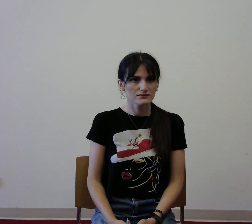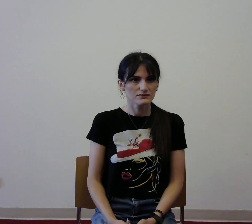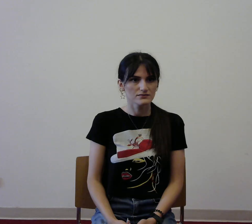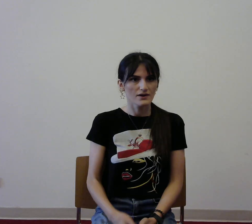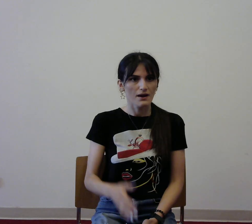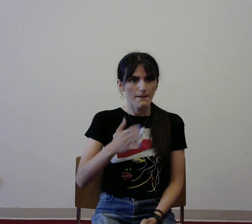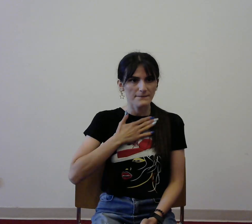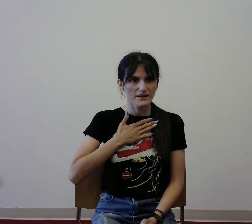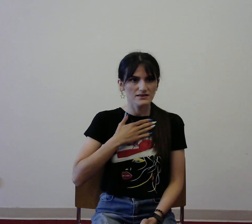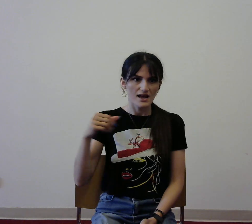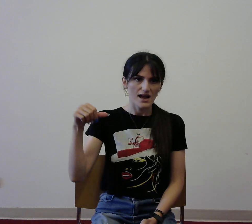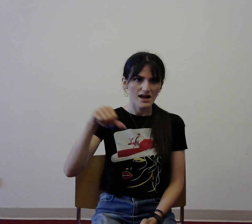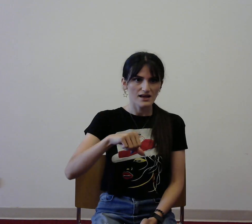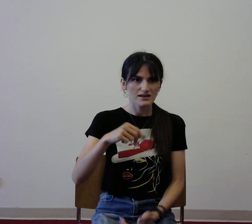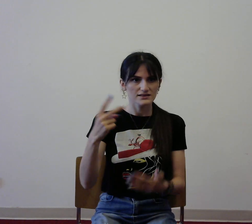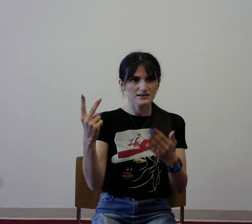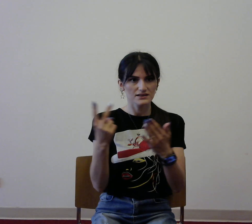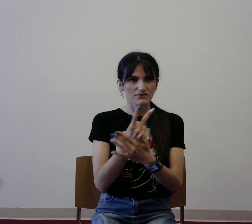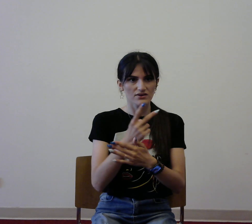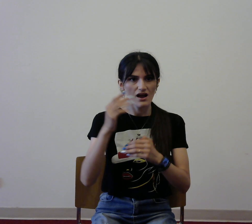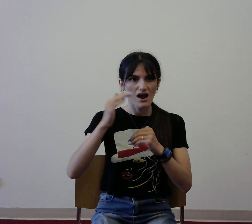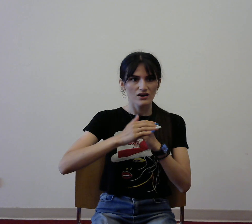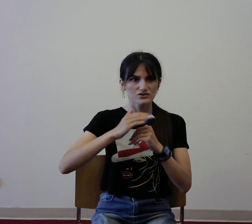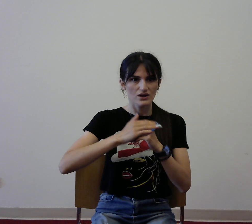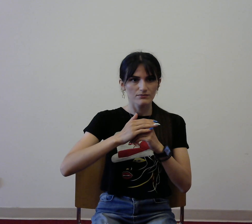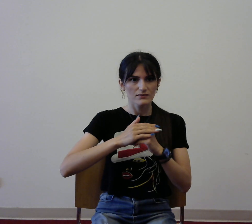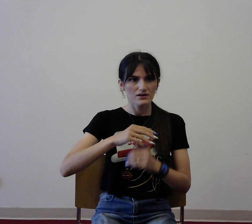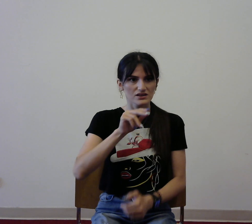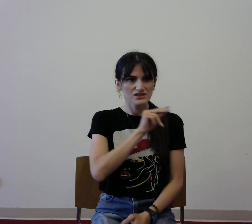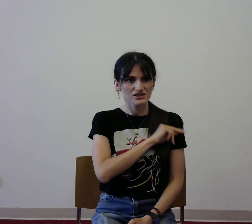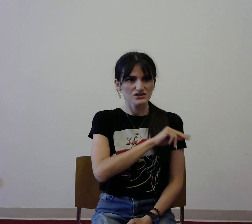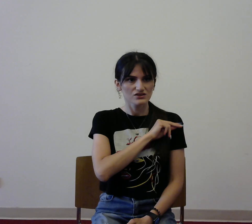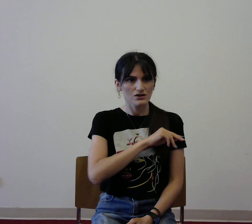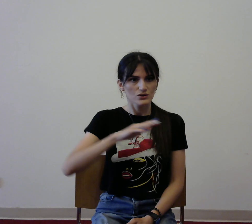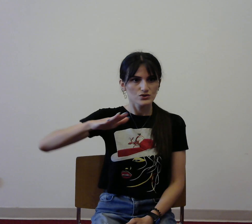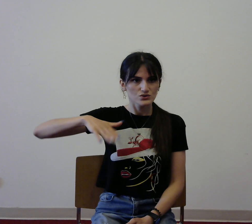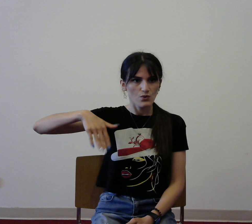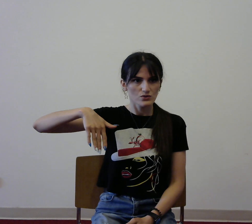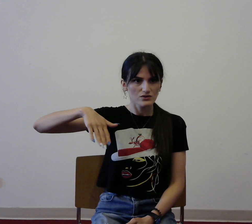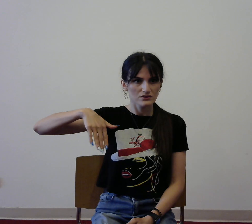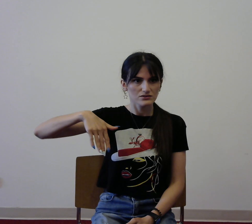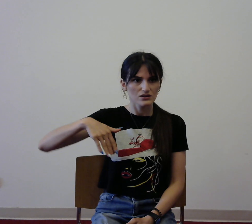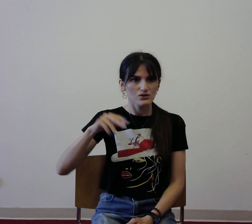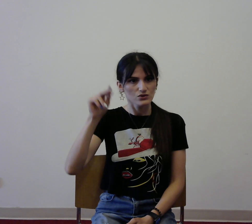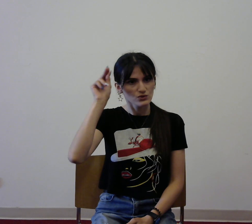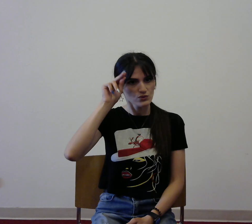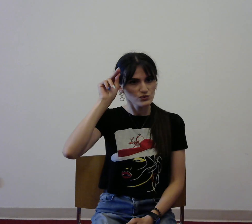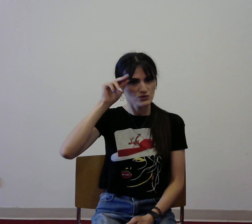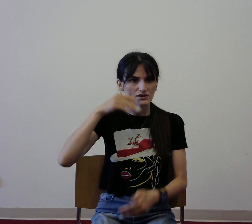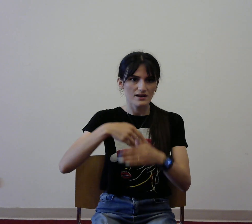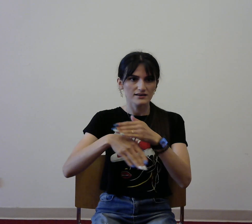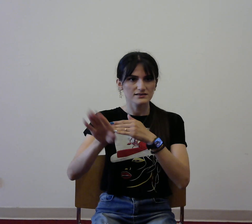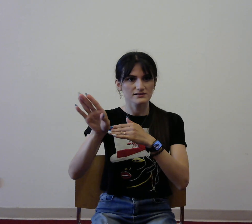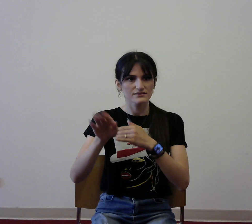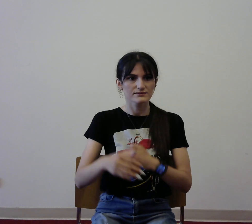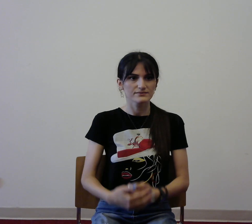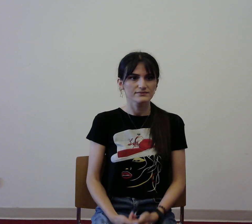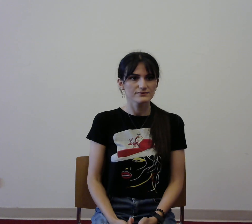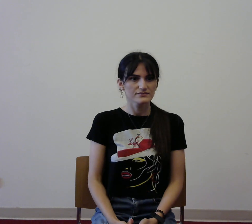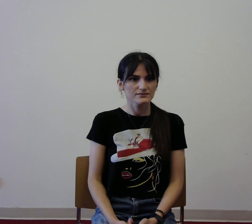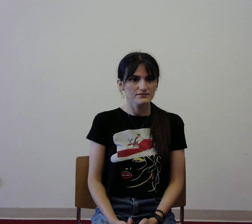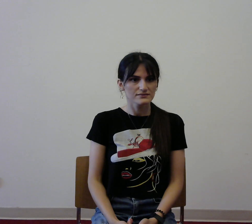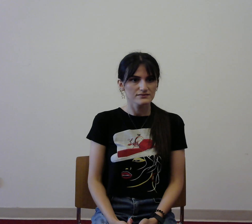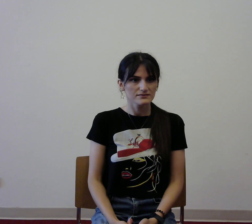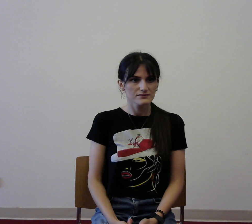Mən həftədə 2 dəfə axşam işdən sonra kursa gedirəm